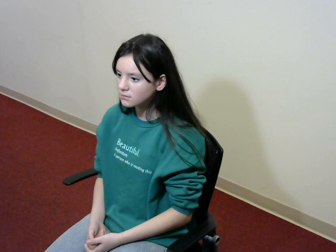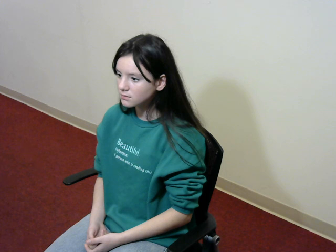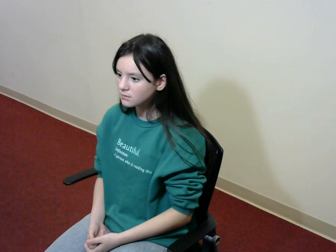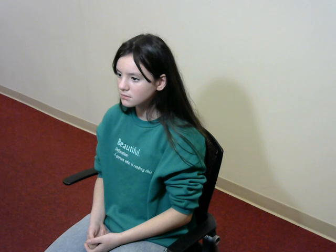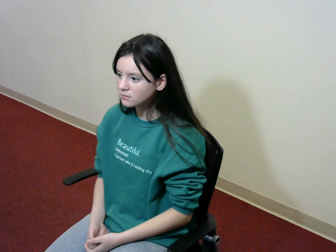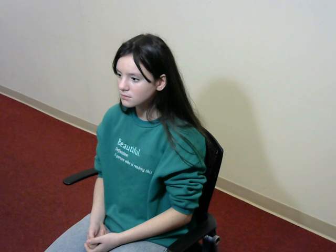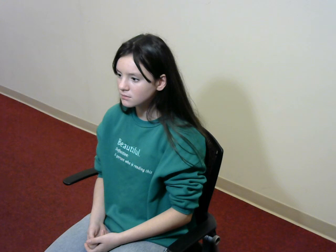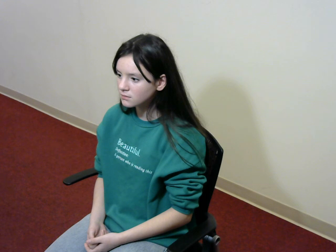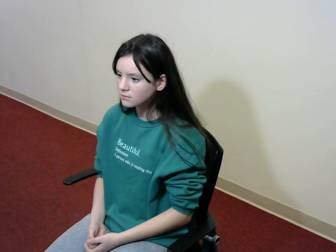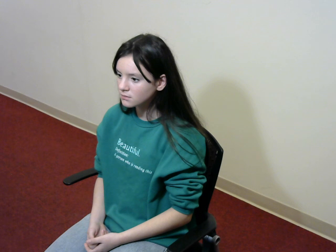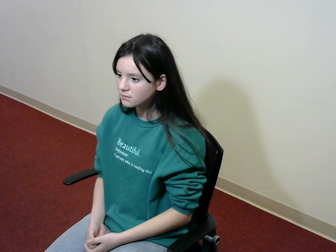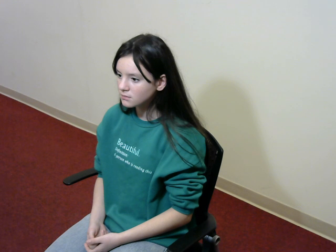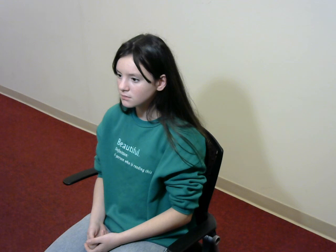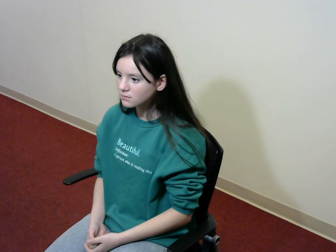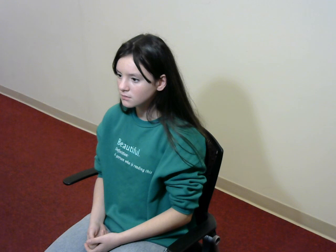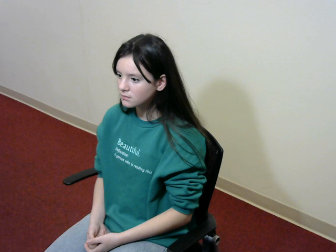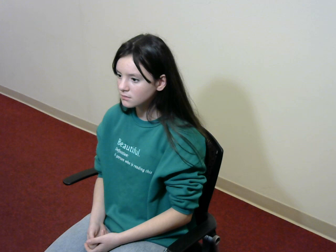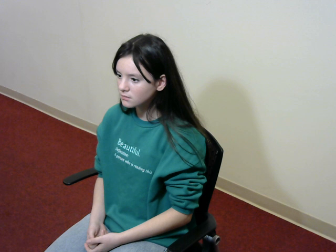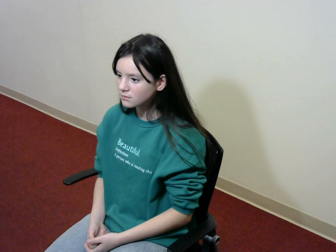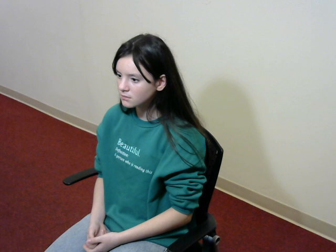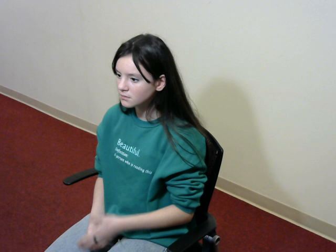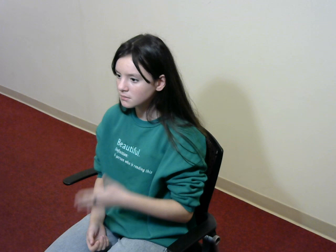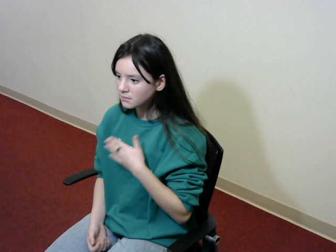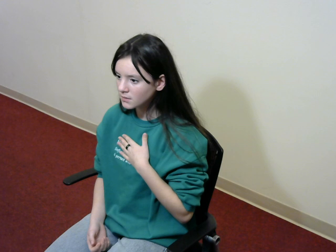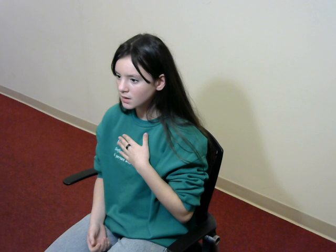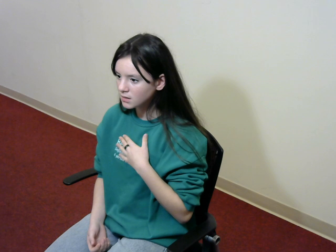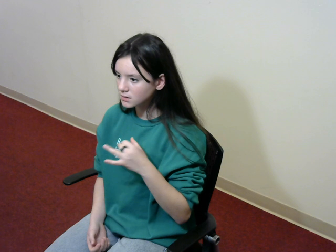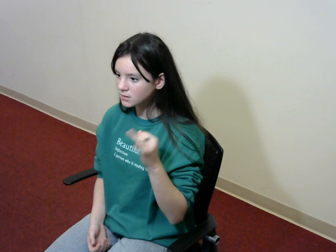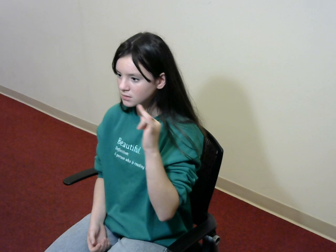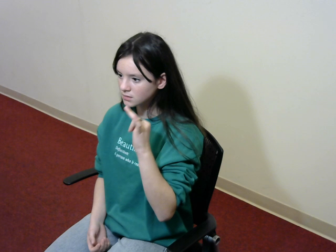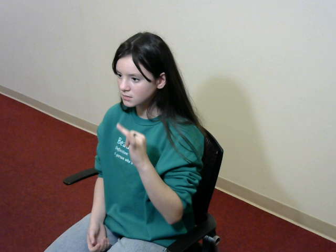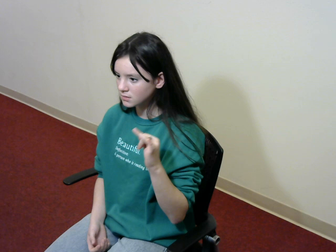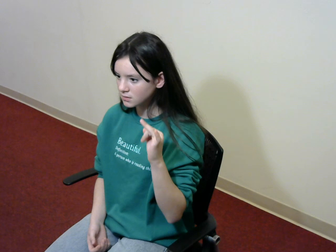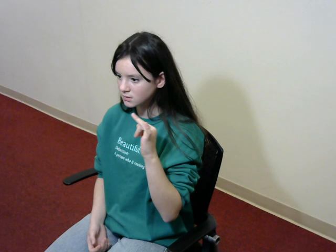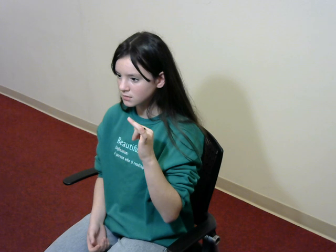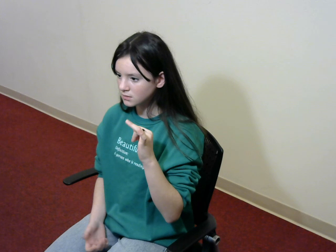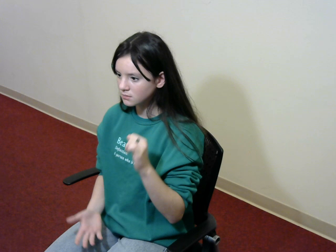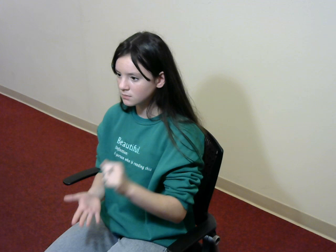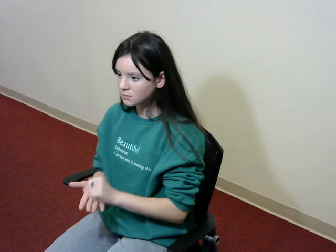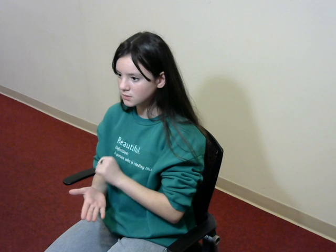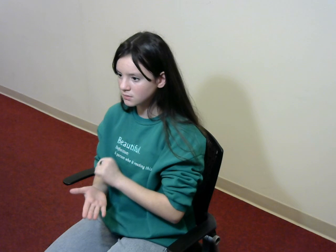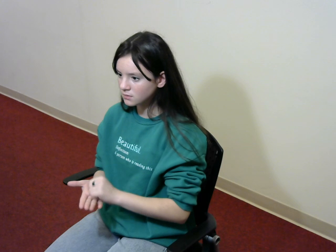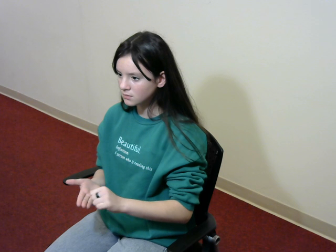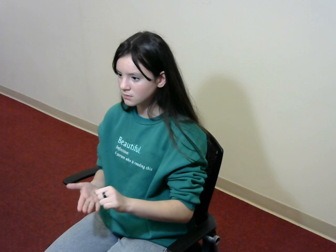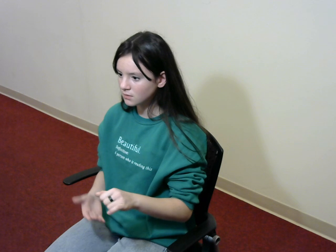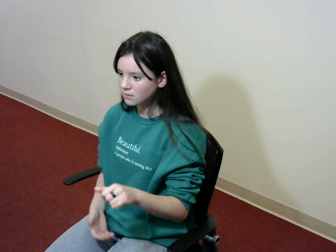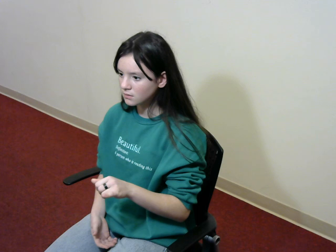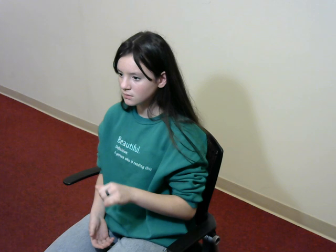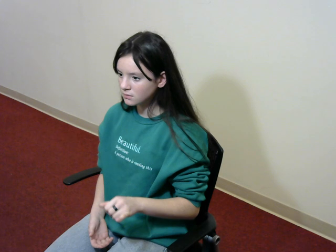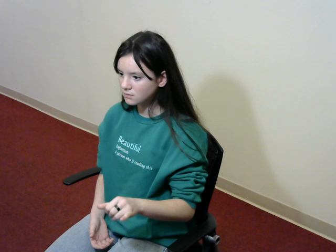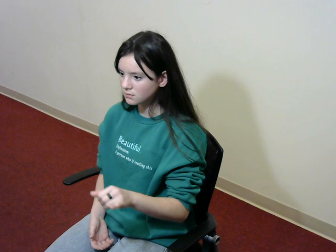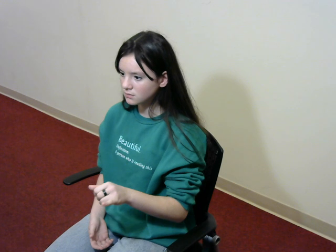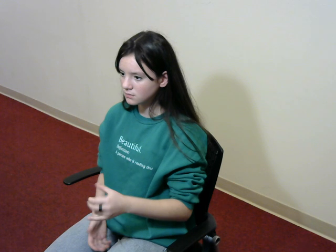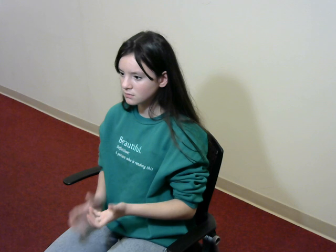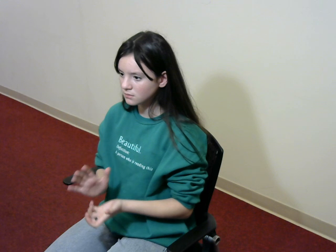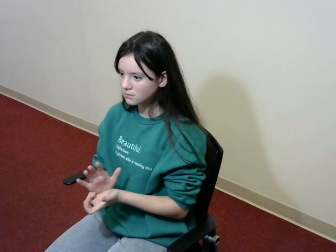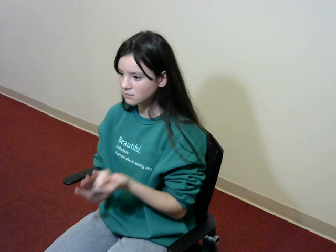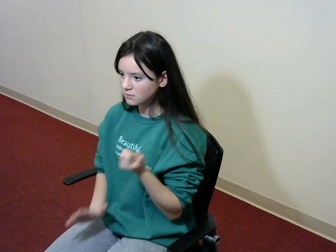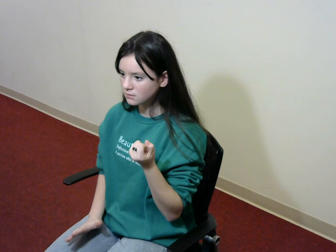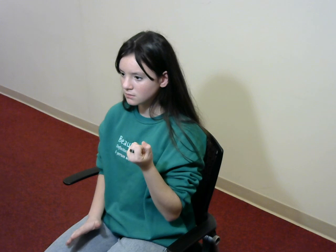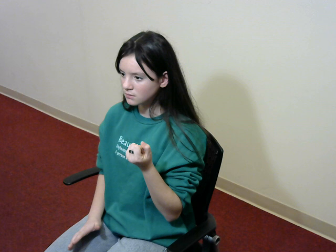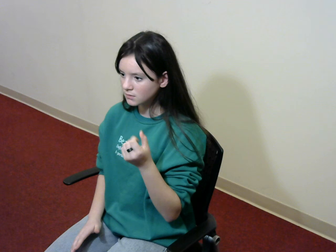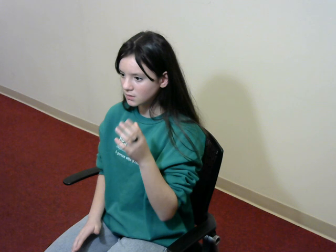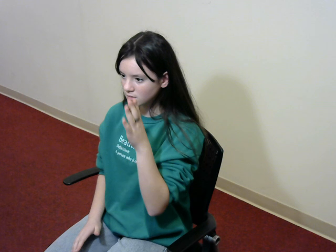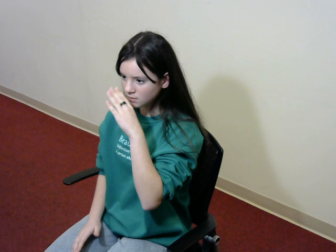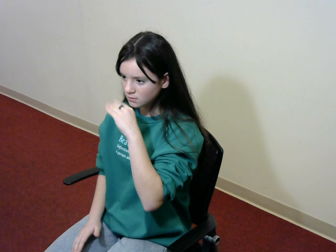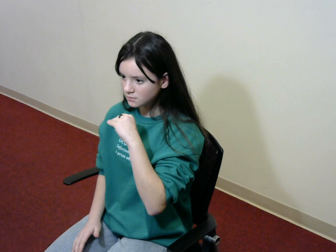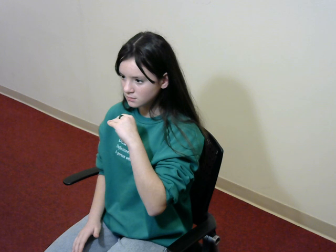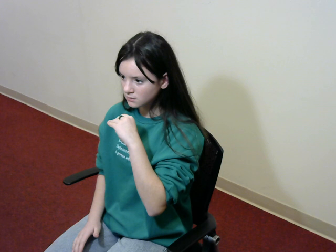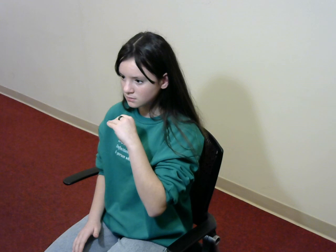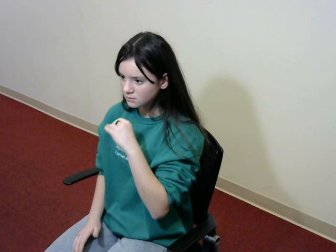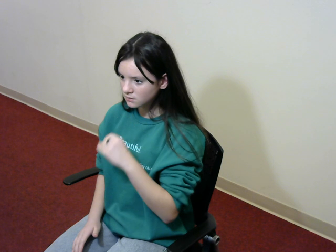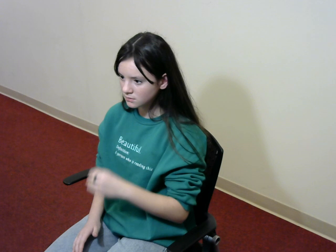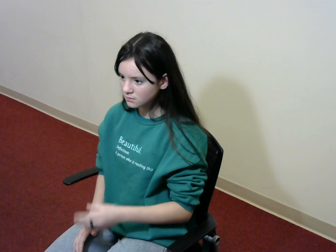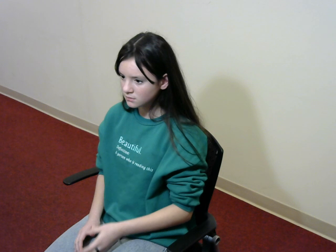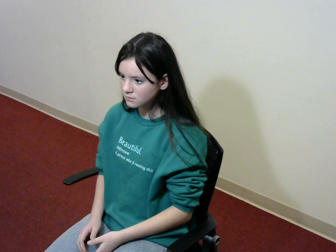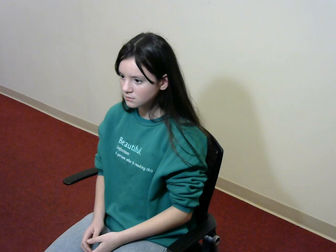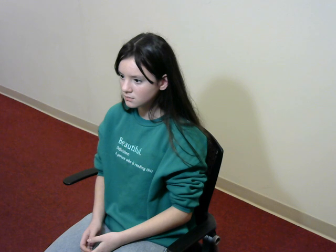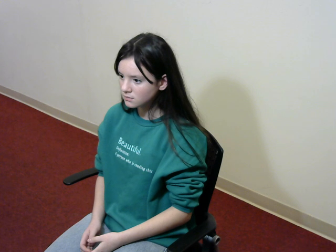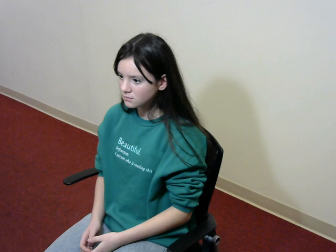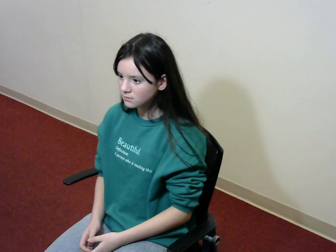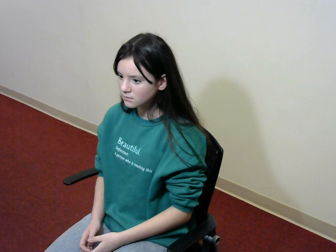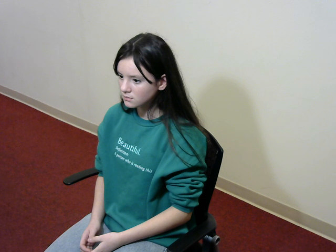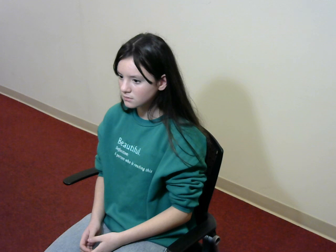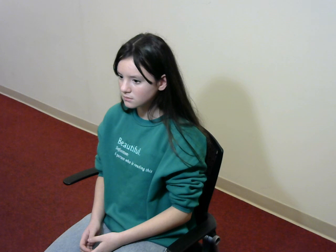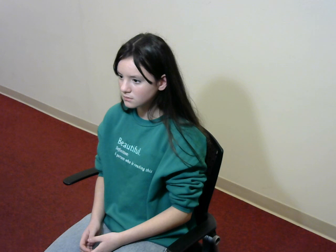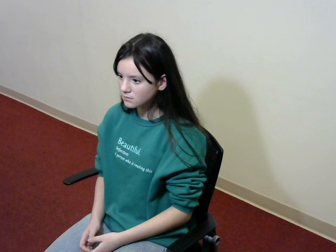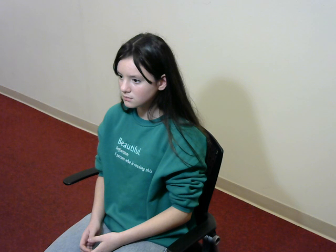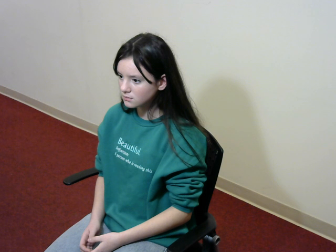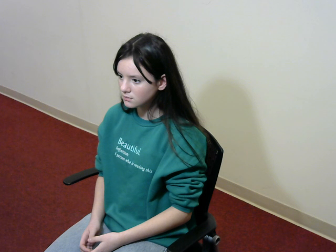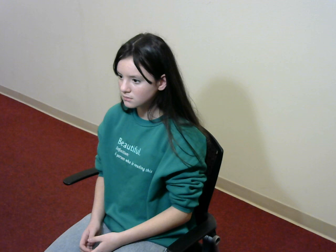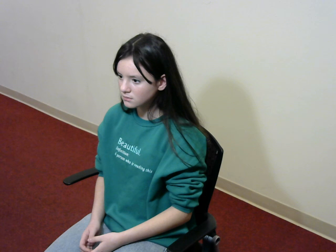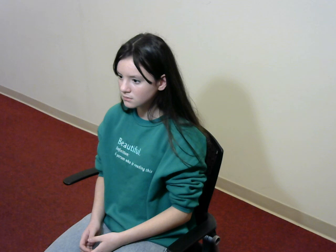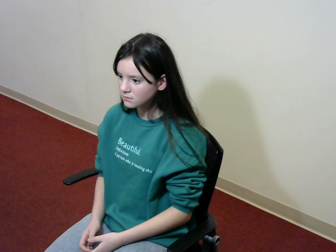Mən tarix sənədləri hardan götürə bilərəm?